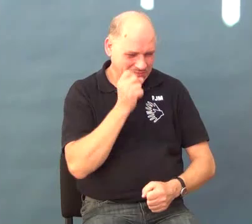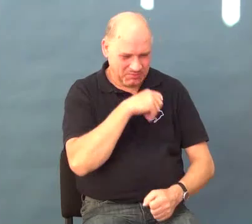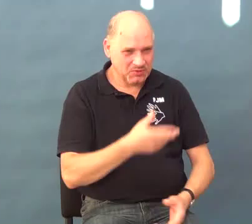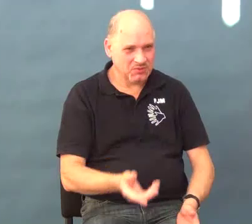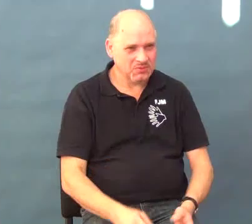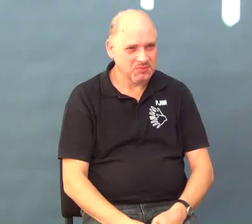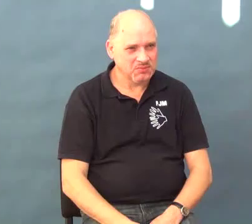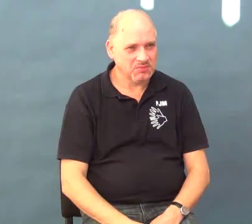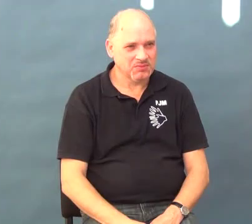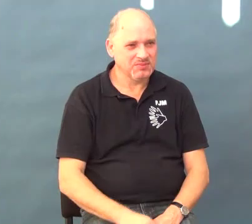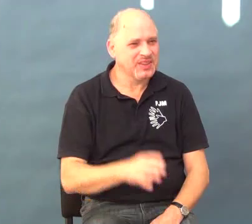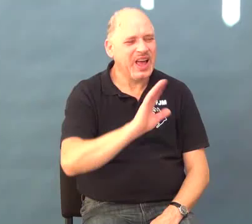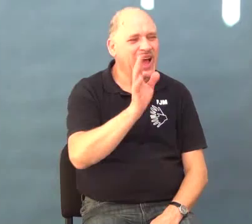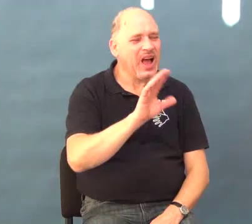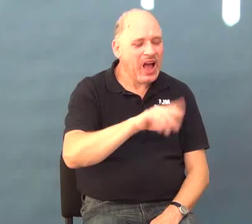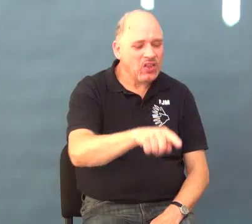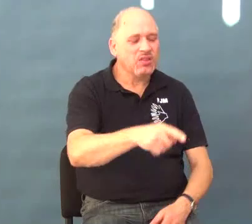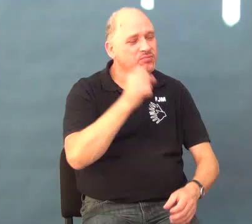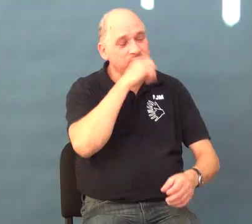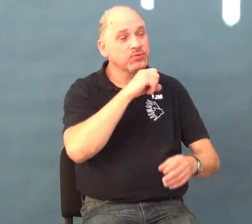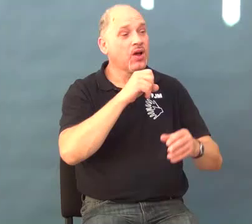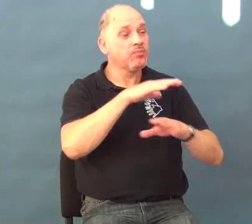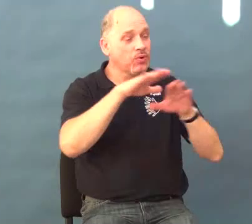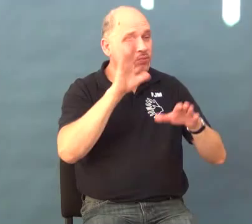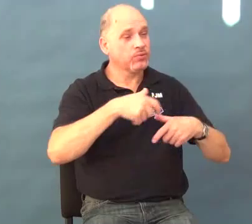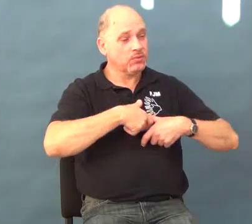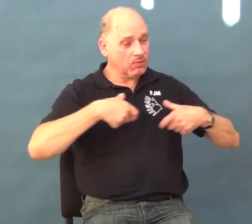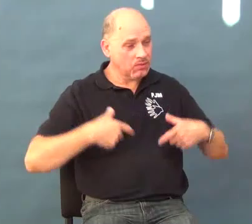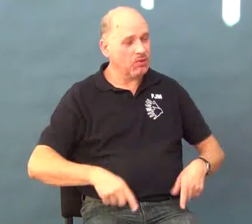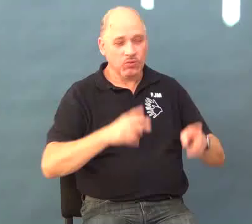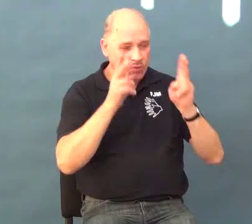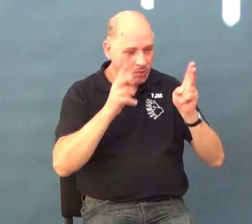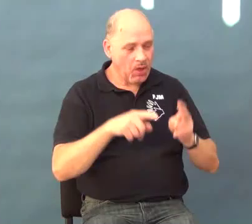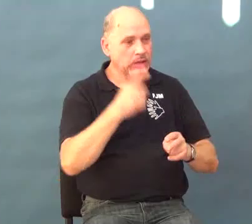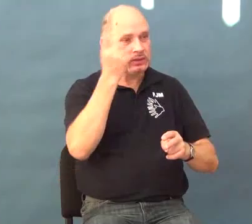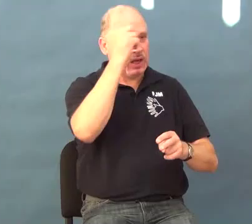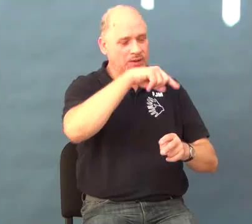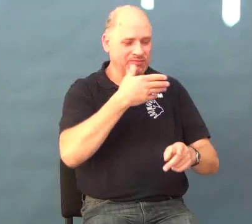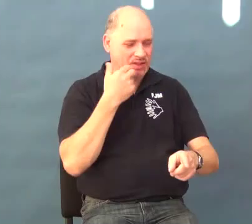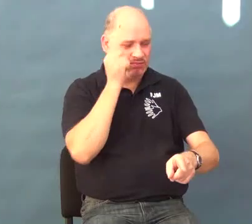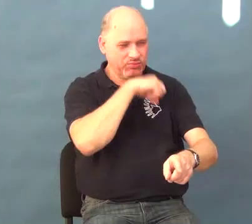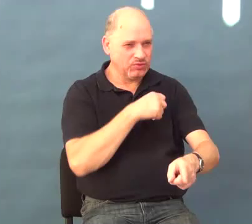Nie, głupotą jest to, że zakaz wchodzenia w stroju kąpielowym na basen, nie ma takiego znaku.